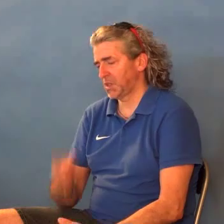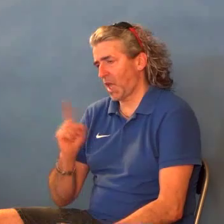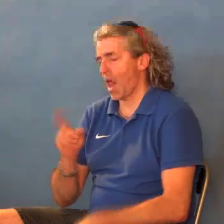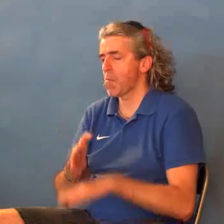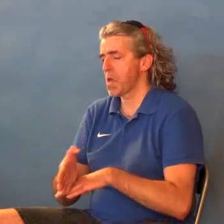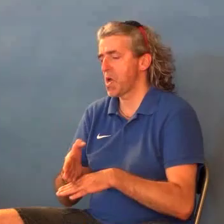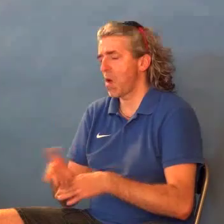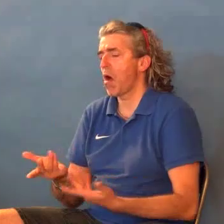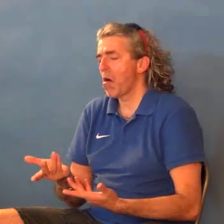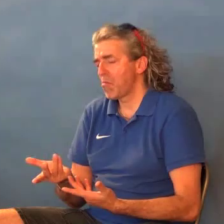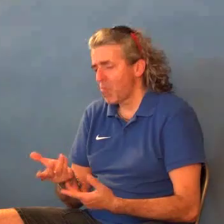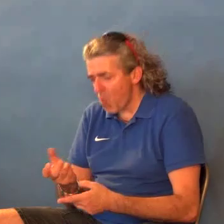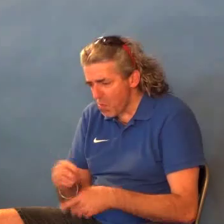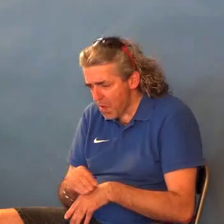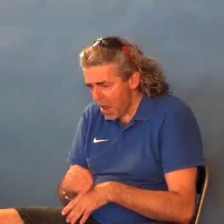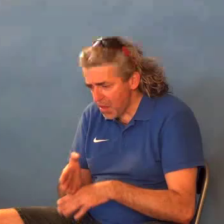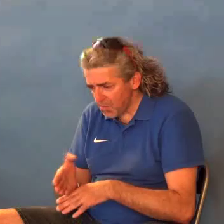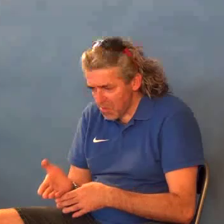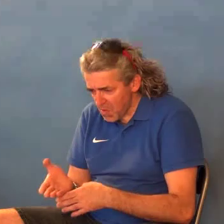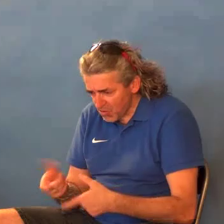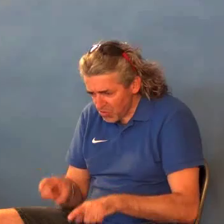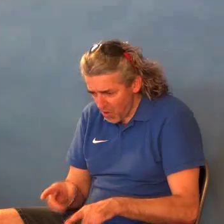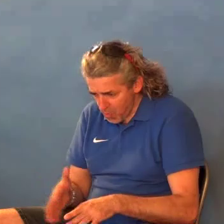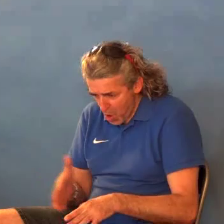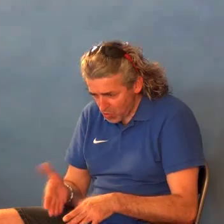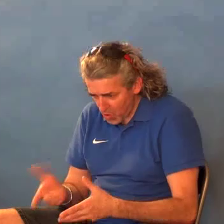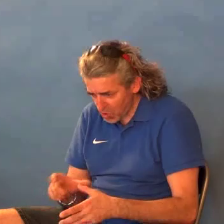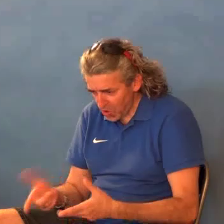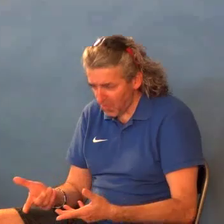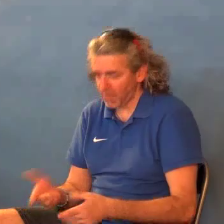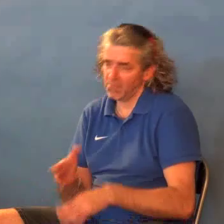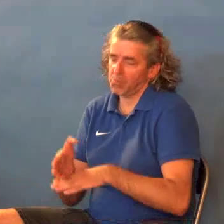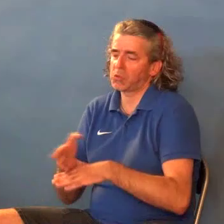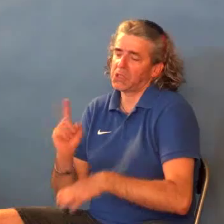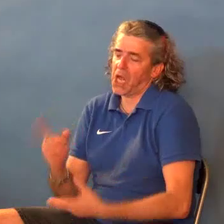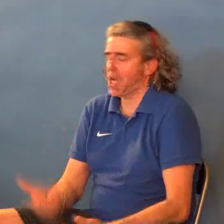Zakaz piłowania nie wiem czego, może to jakiś materiał albo ławka, albo coś w pociągu.